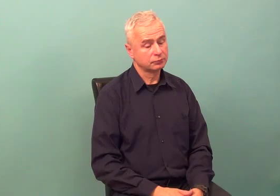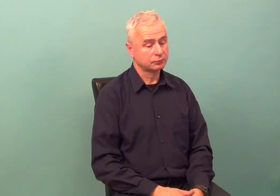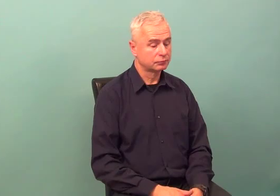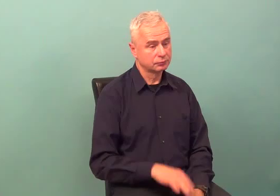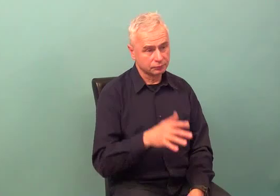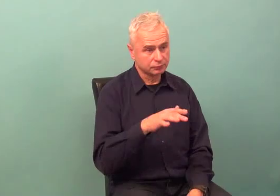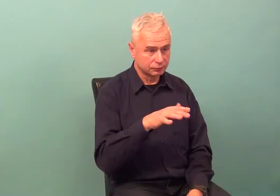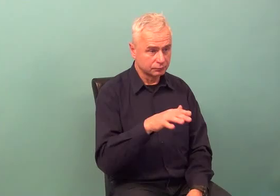No tak mniej więcej.